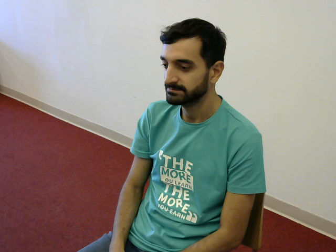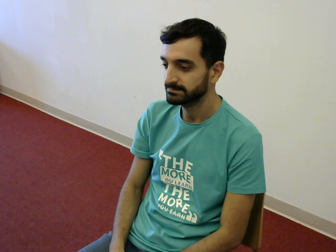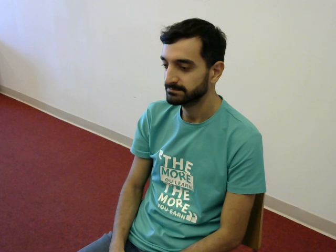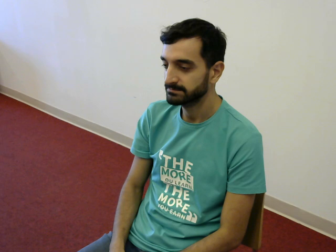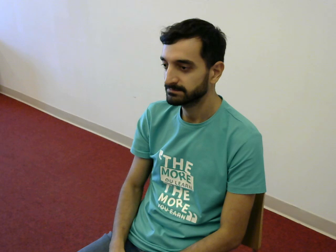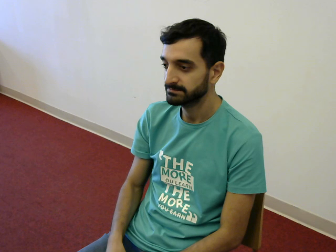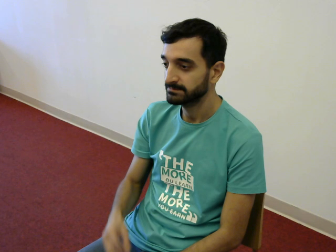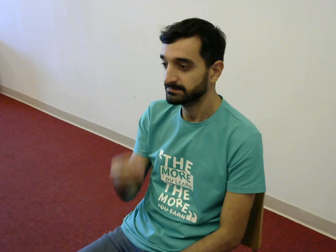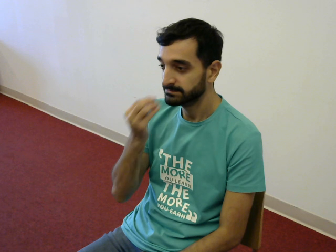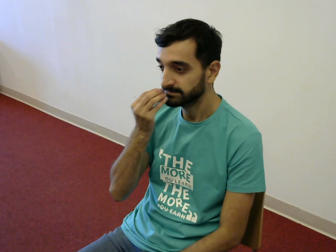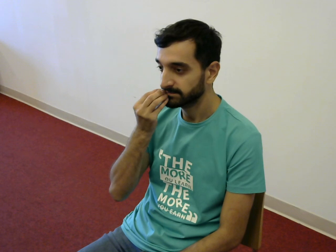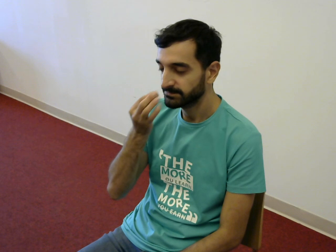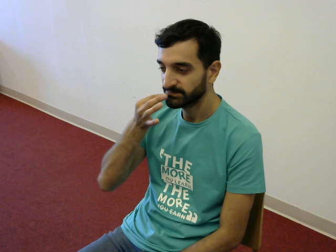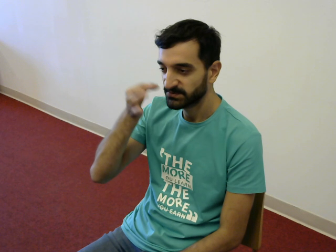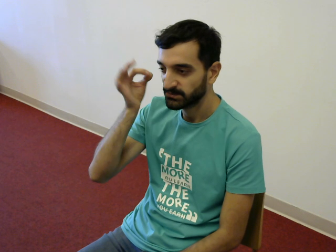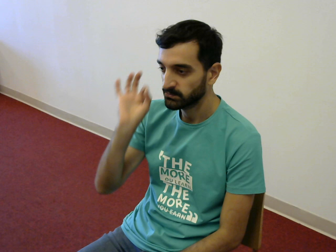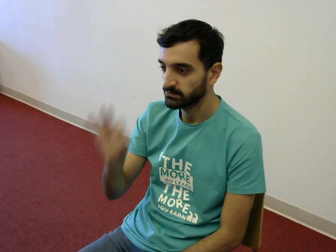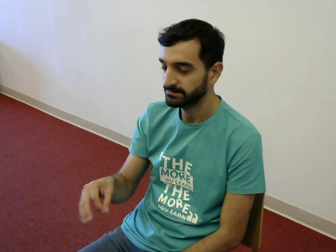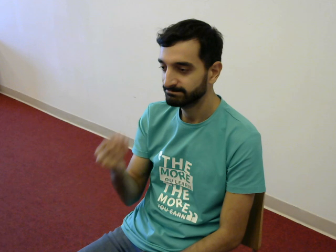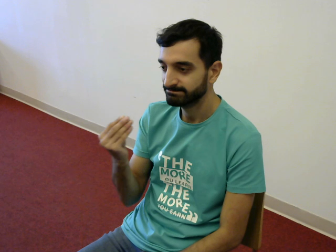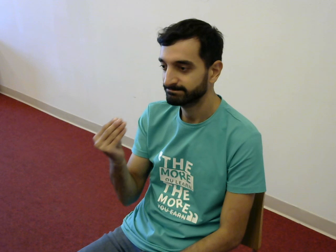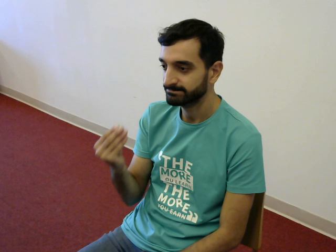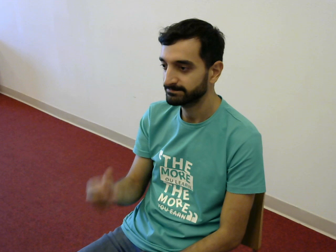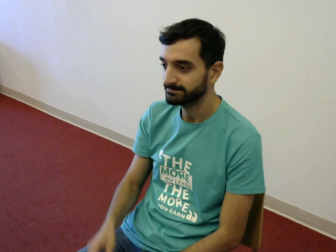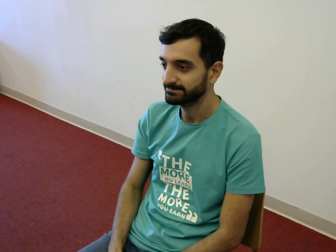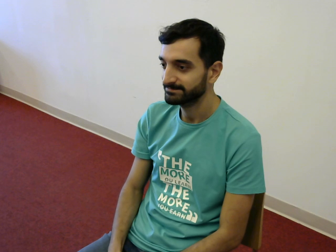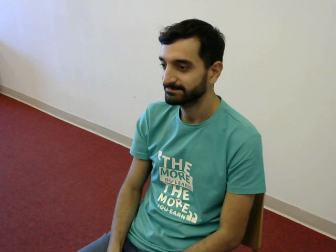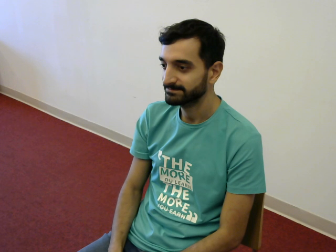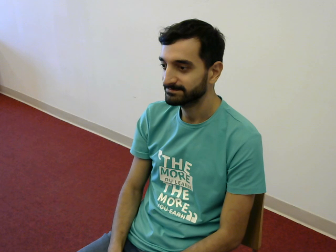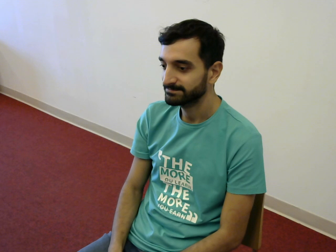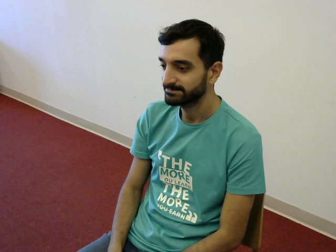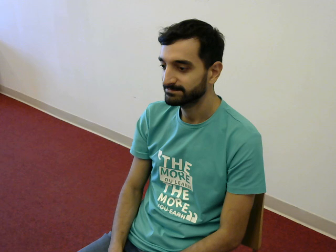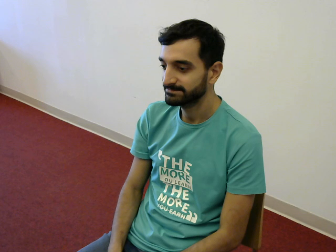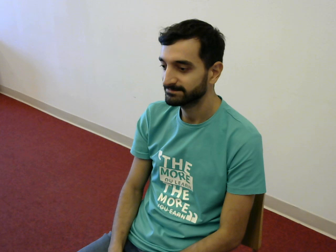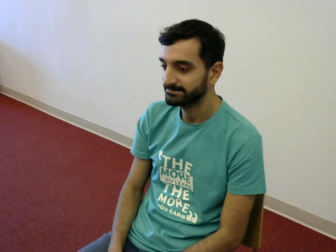Yemək dadlı idi